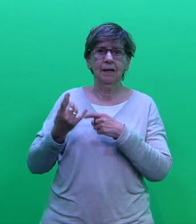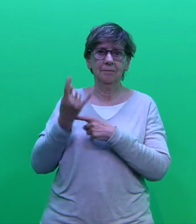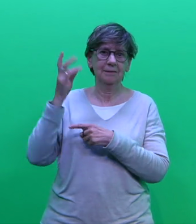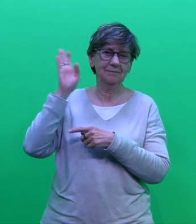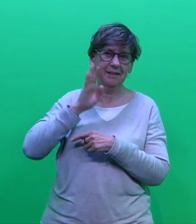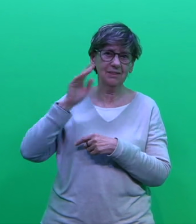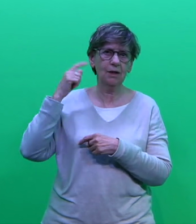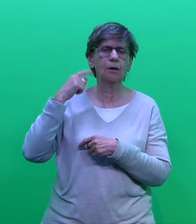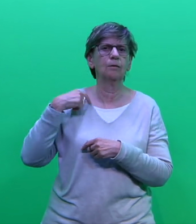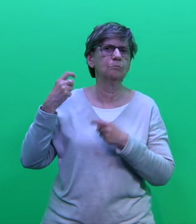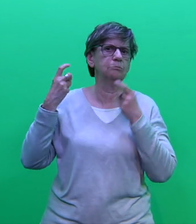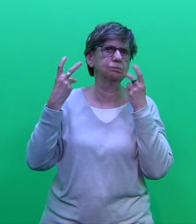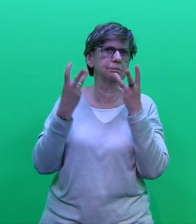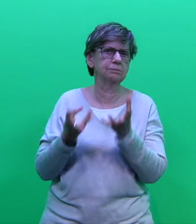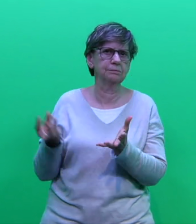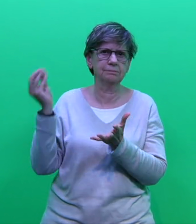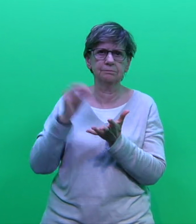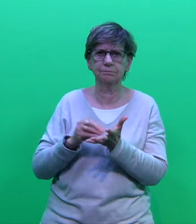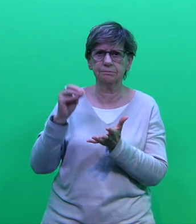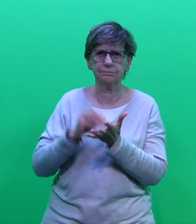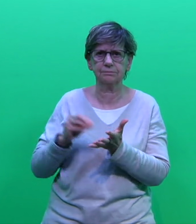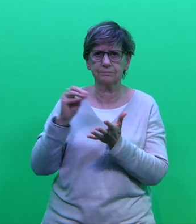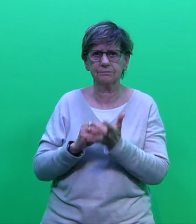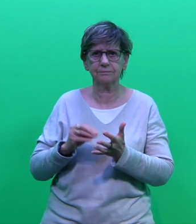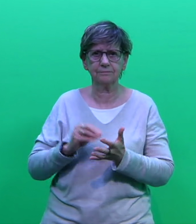He tingut moltes vegades infecció a l'orella, molt sovint.